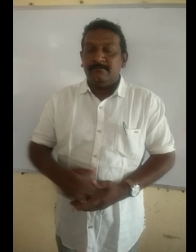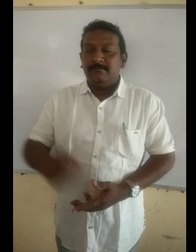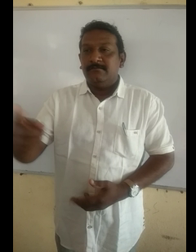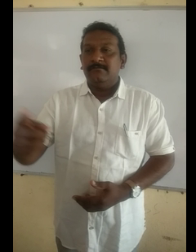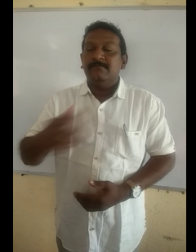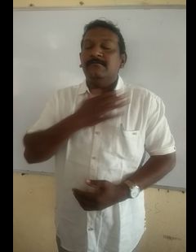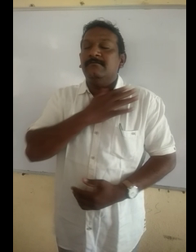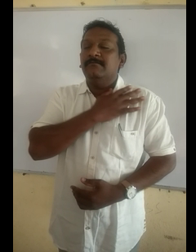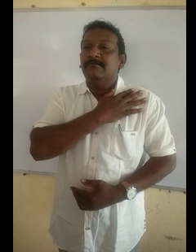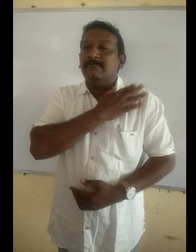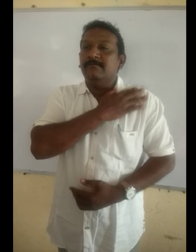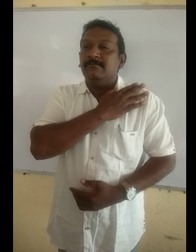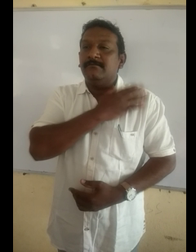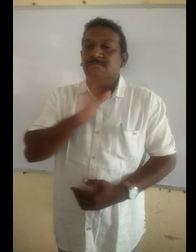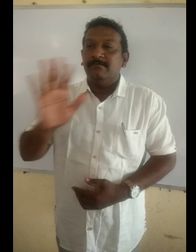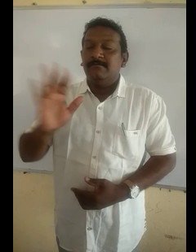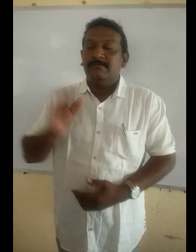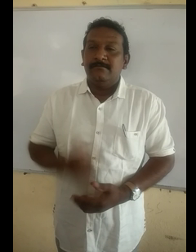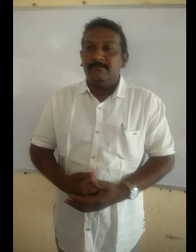that is so kind of you